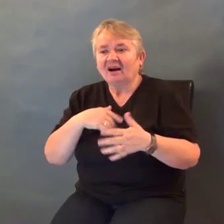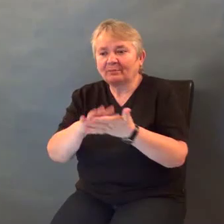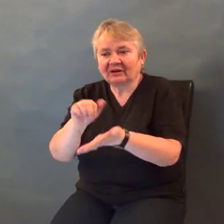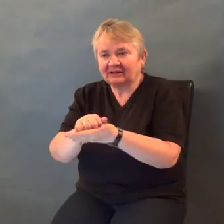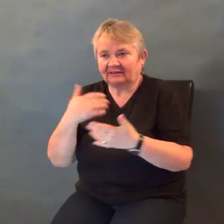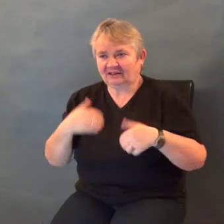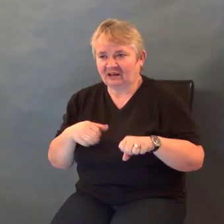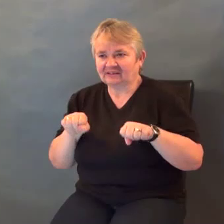Ja nie chcę migać "zajęta".